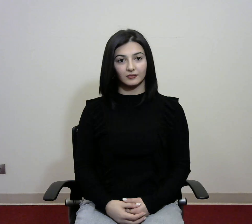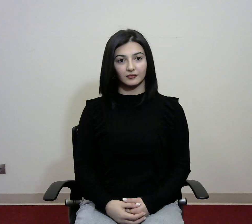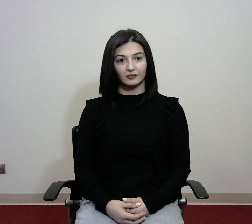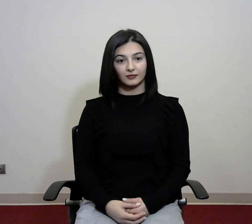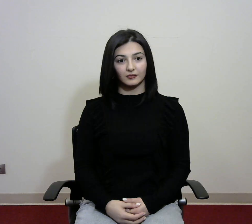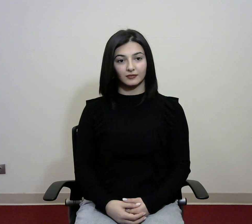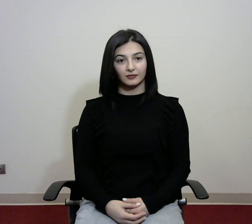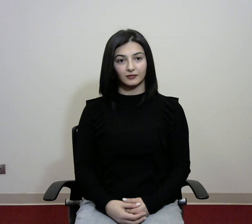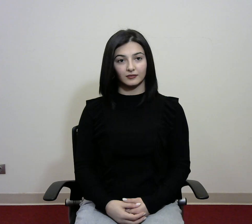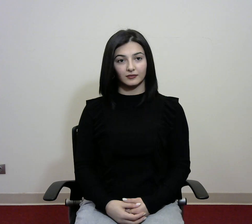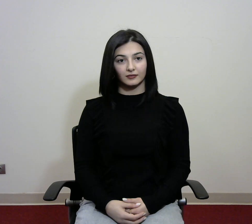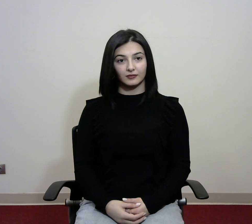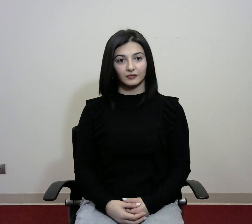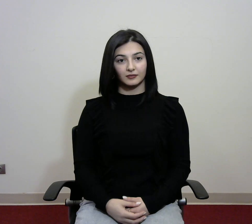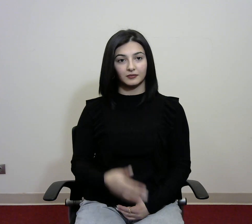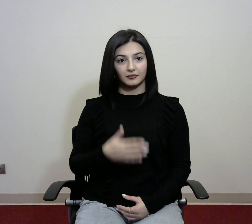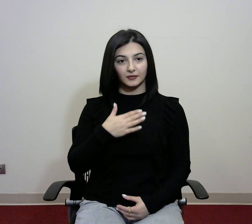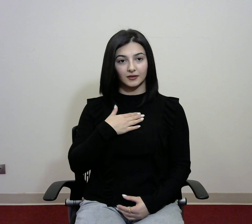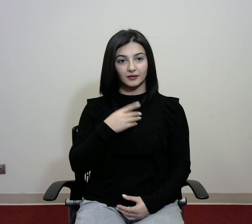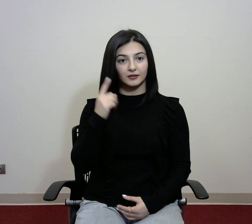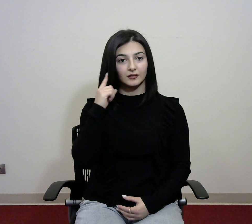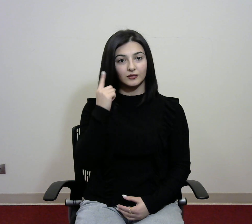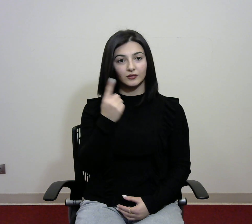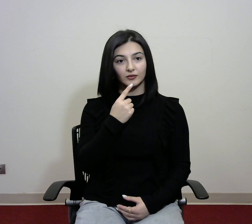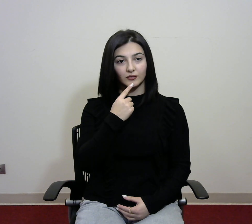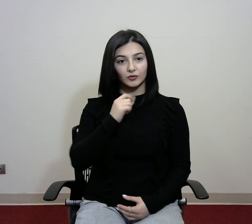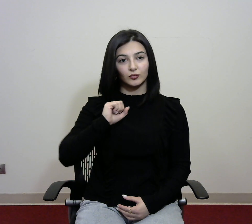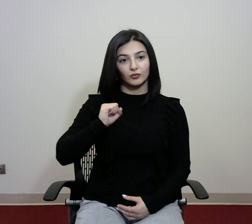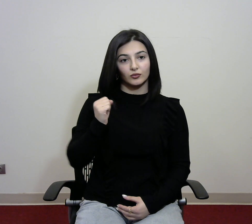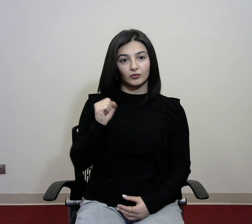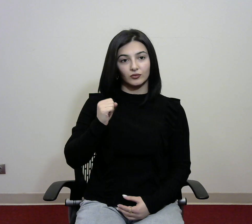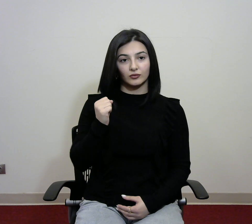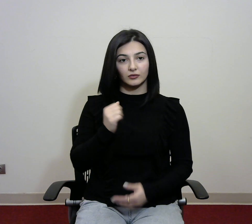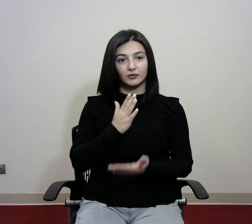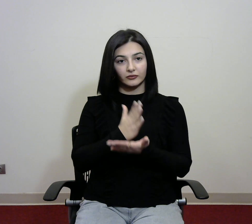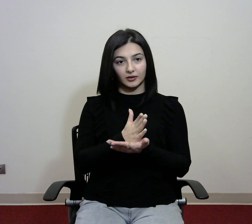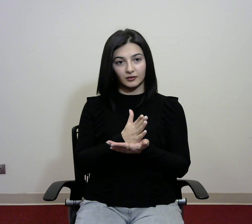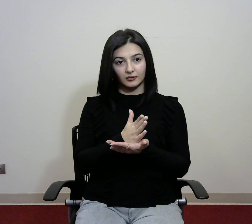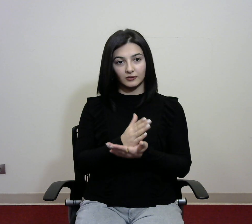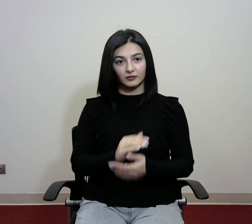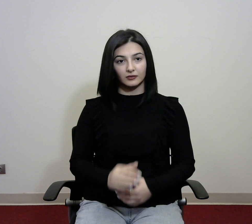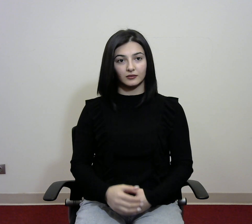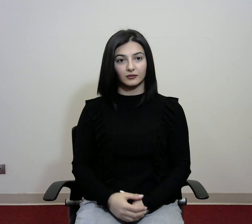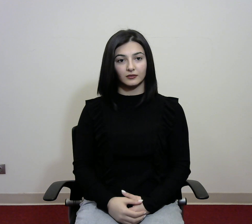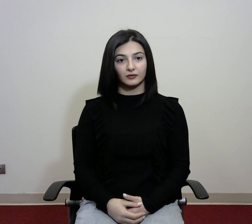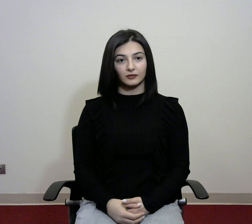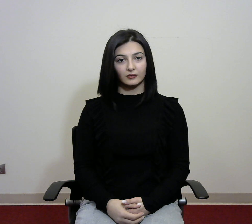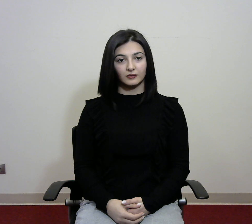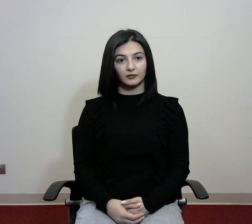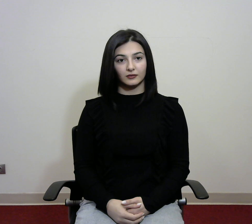Mənim eşitmə məhdudiyyətli dostlarım var